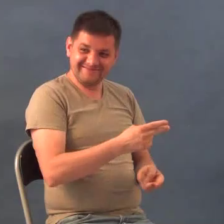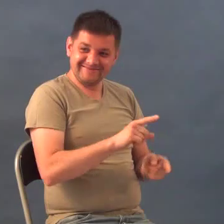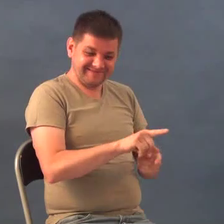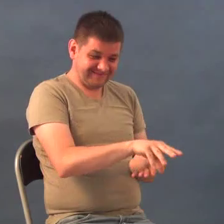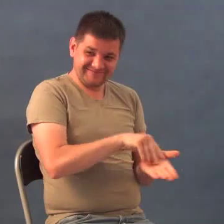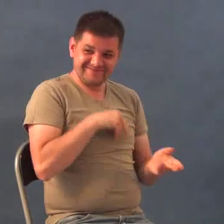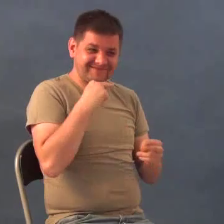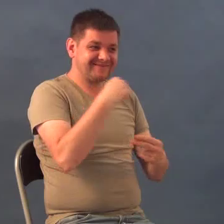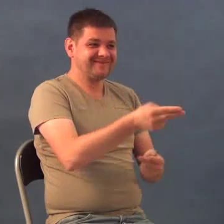To samo co na ekranie i przekazać mu?